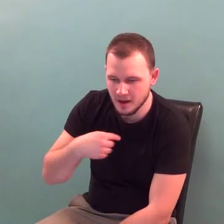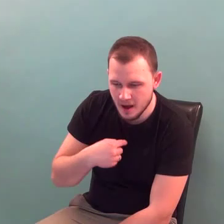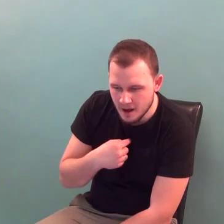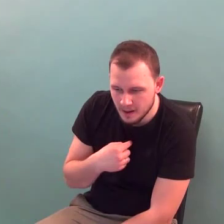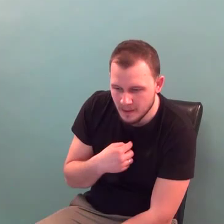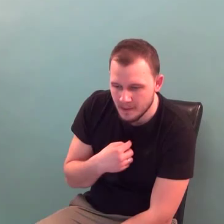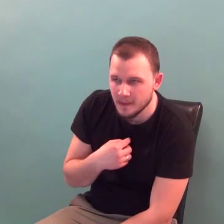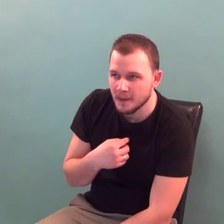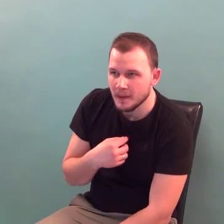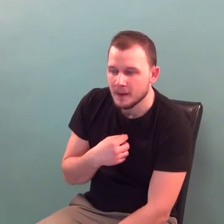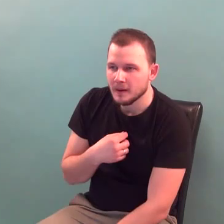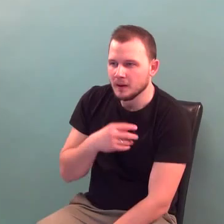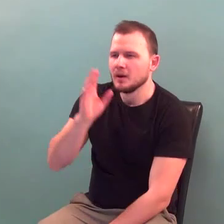Ja...